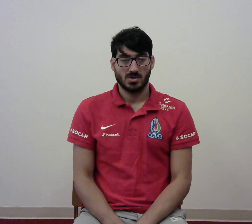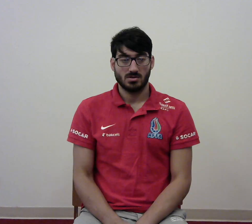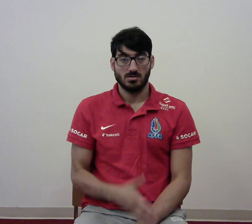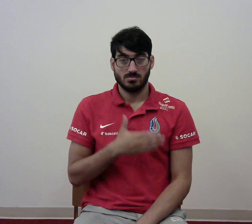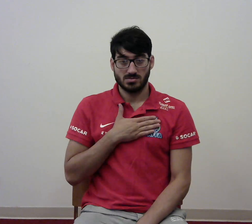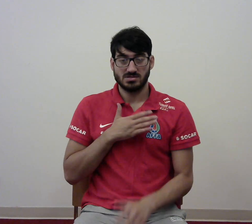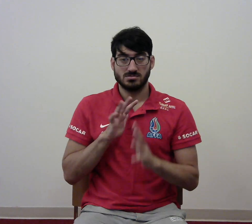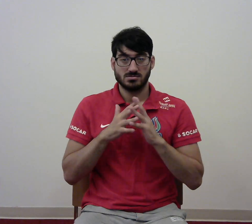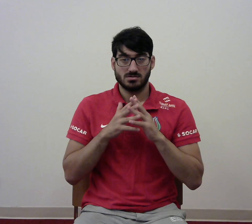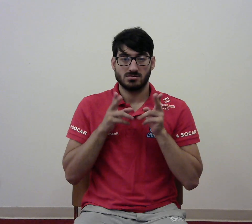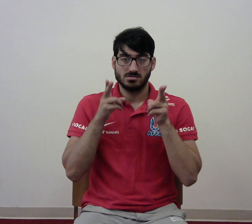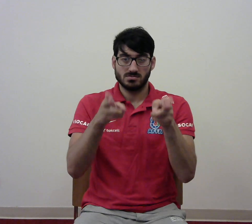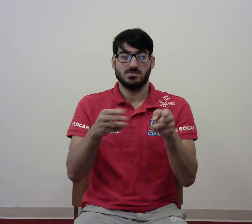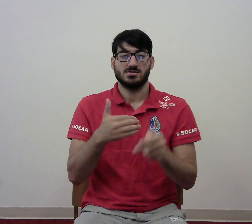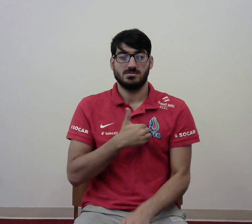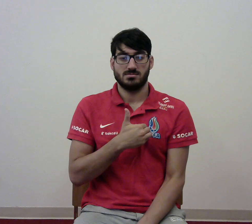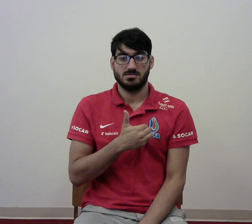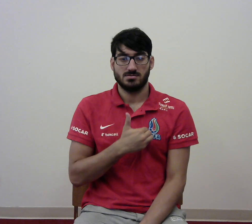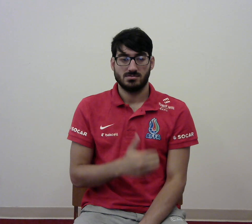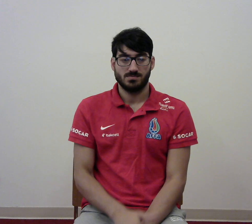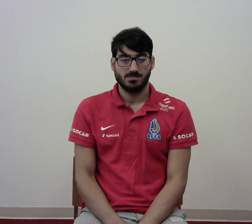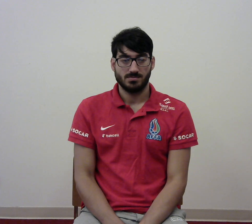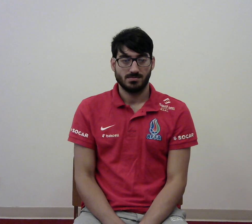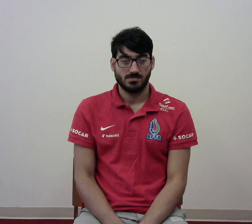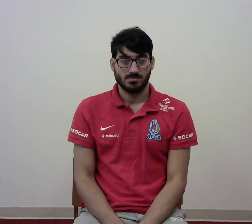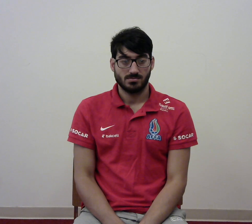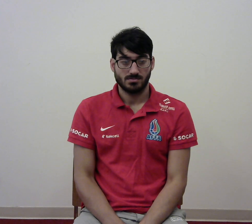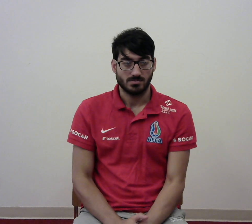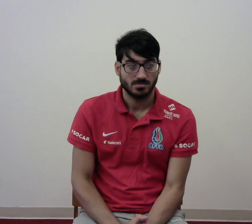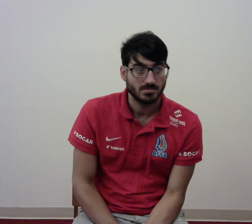Mən kəndə getmək istəyirəm